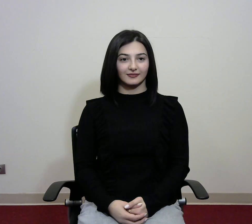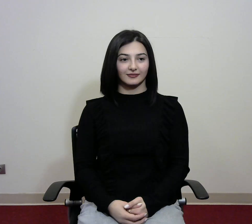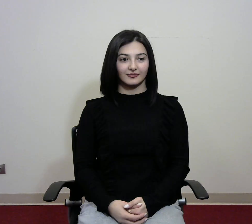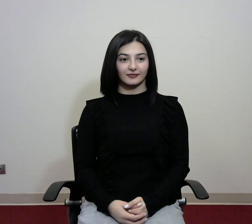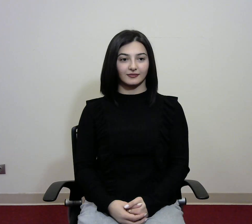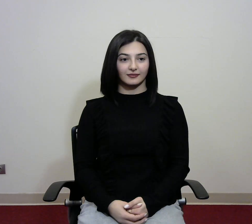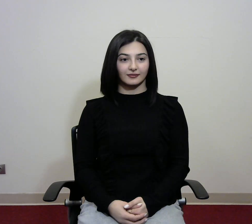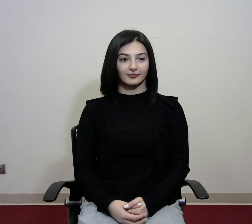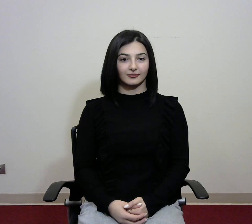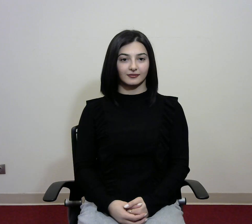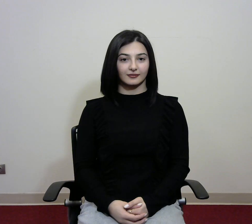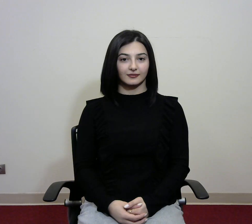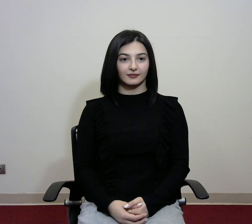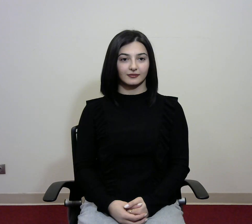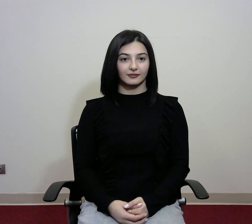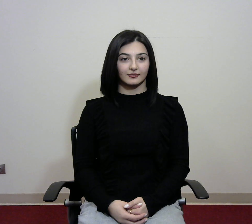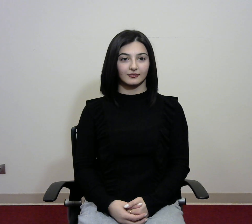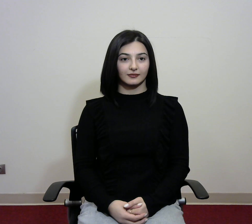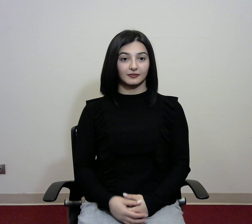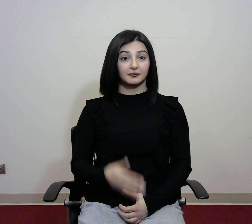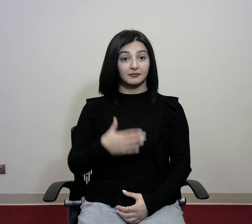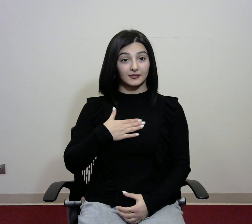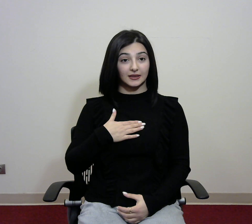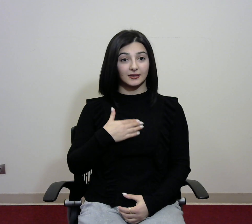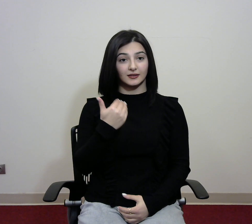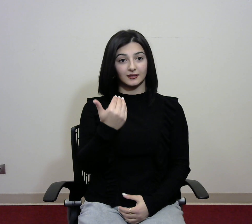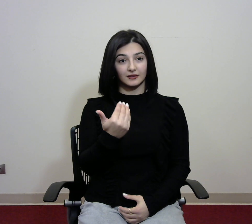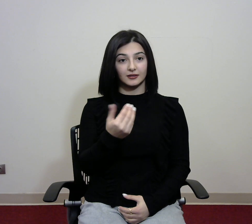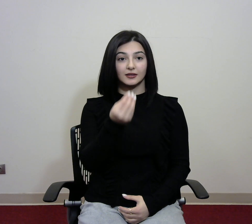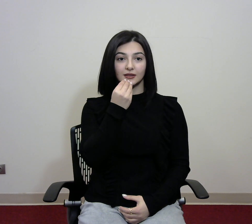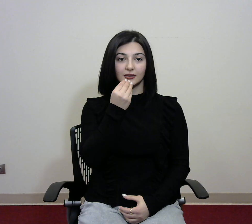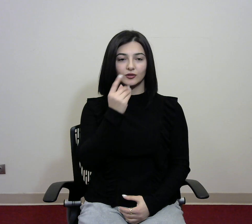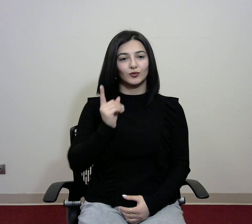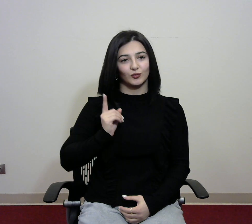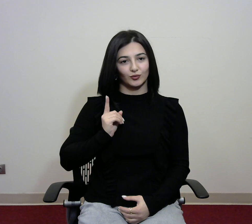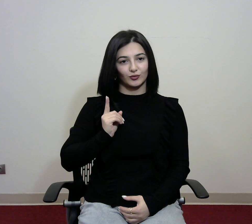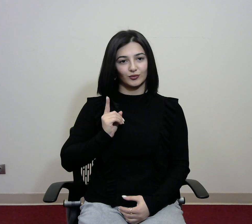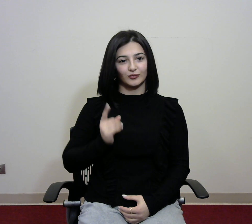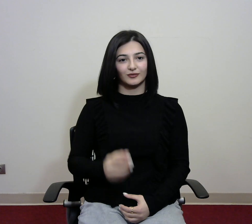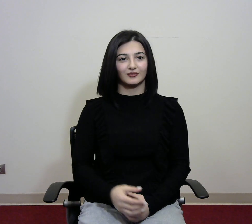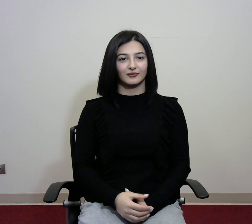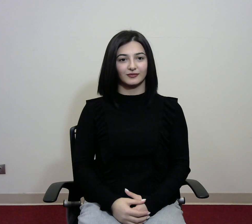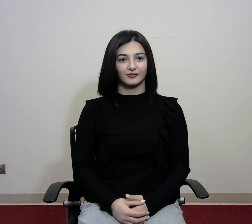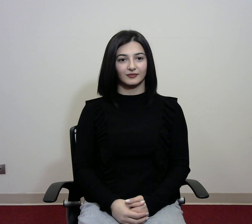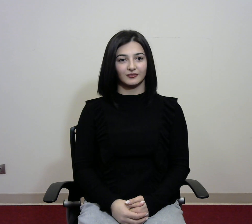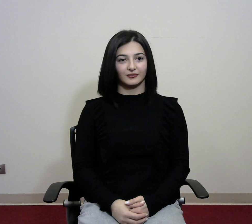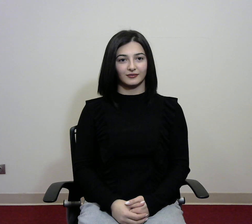Mən sizi naharda gözləyəcəm